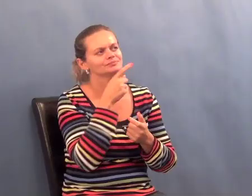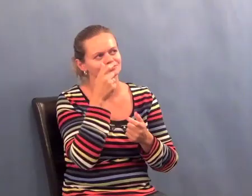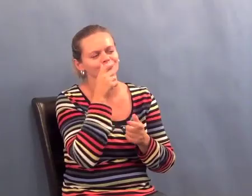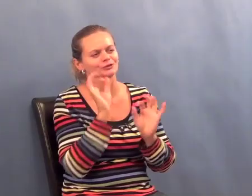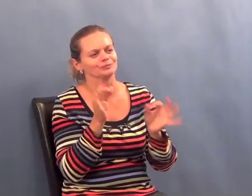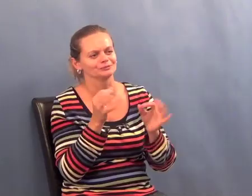Charlie: "- Dobrze, dobrze".